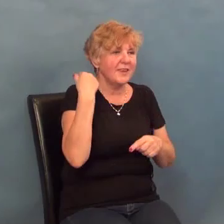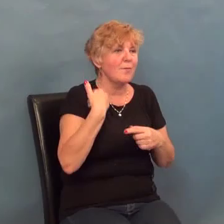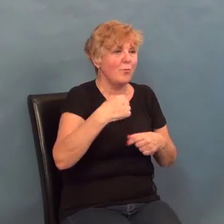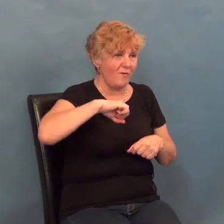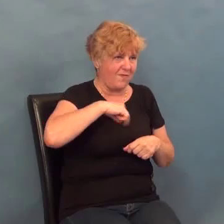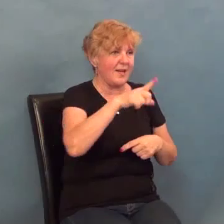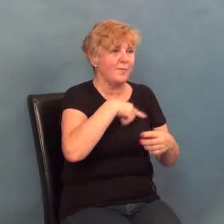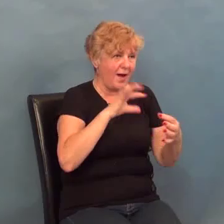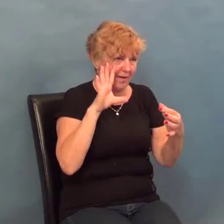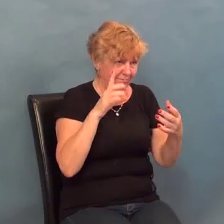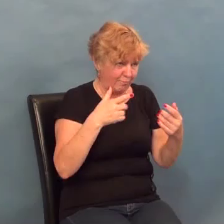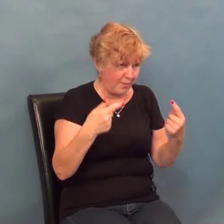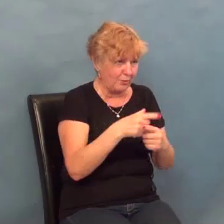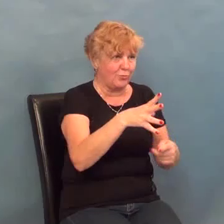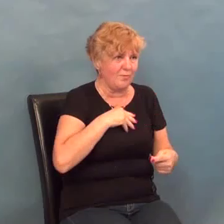Pasowały nam wspólne terminy.